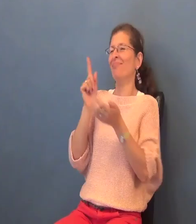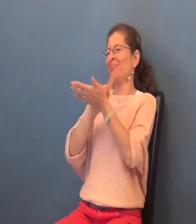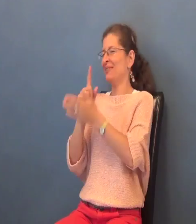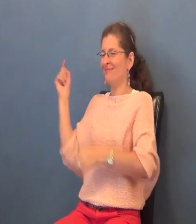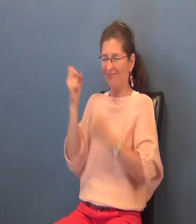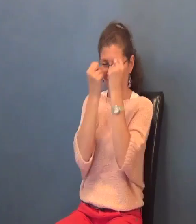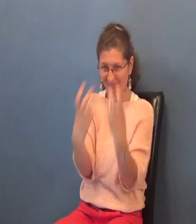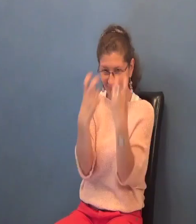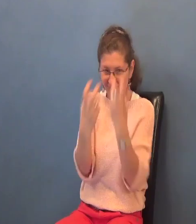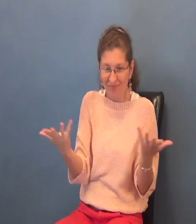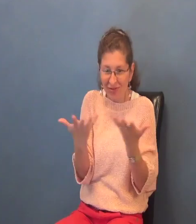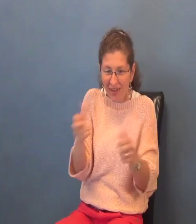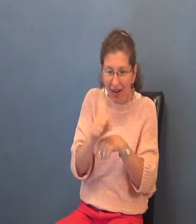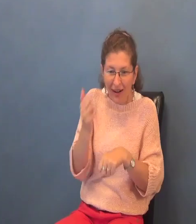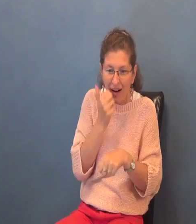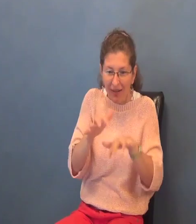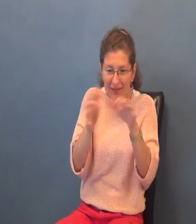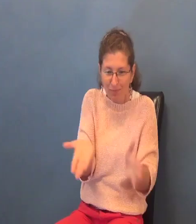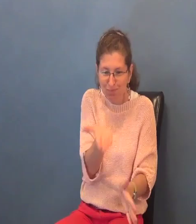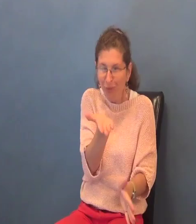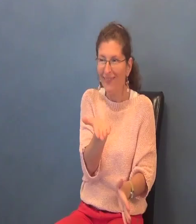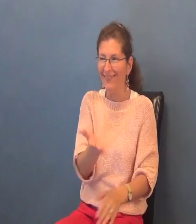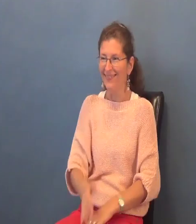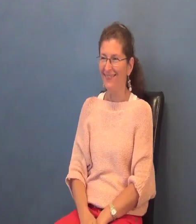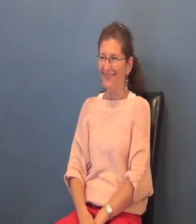Myszka jest w szoku. Gdzie się podziały jabłka?!